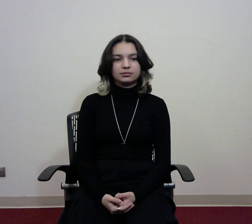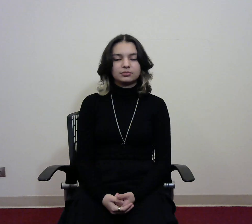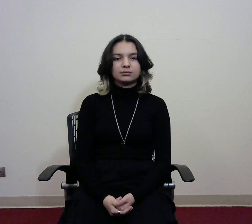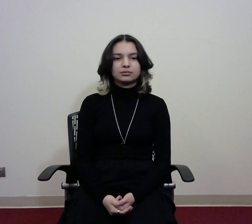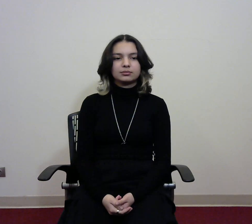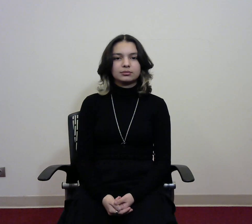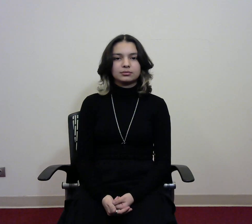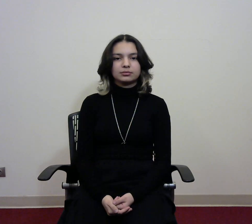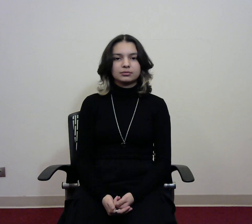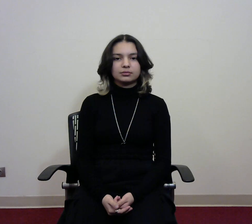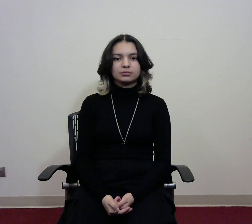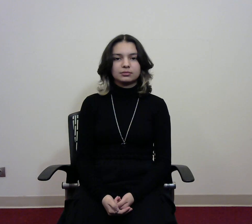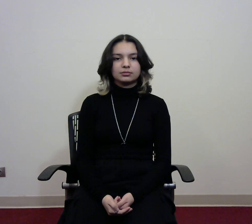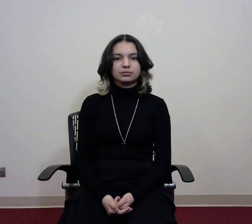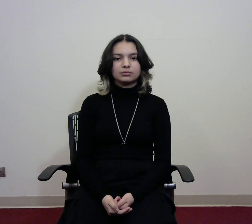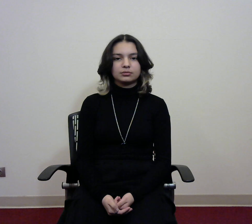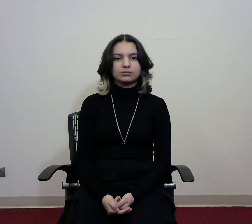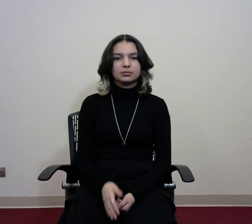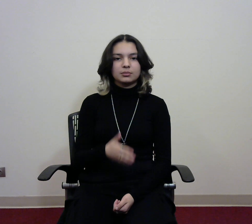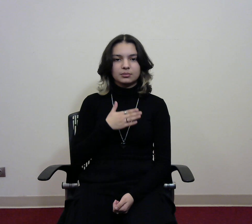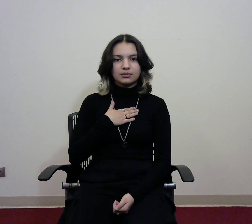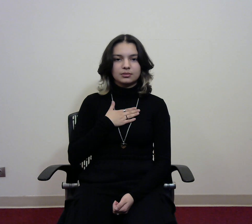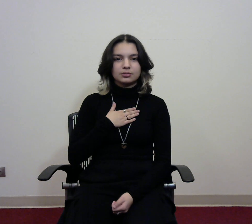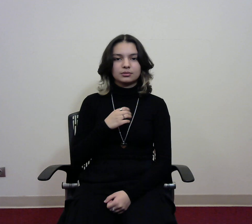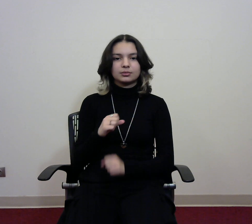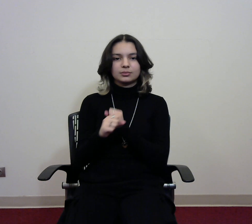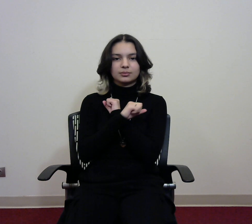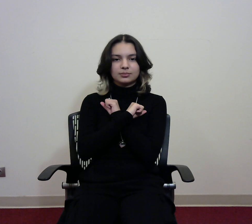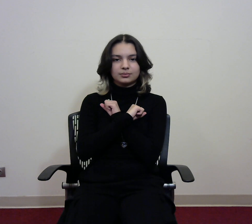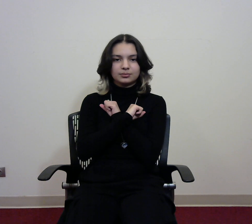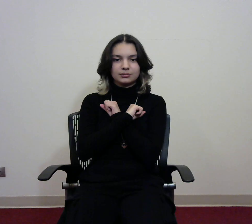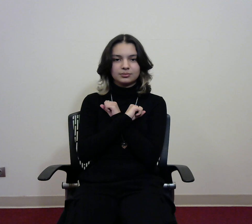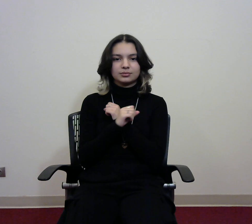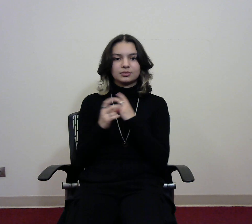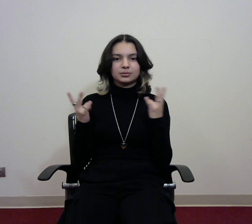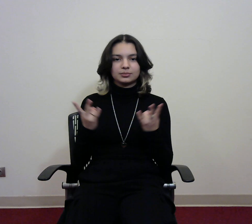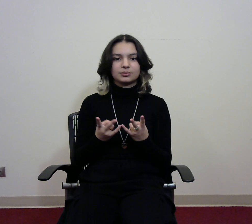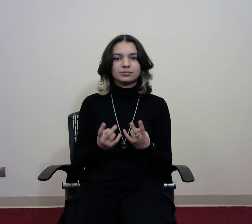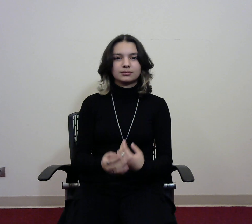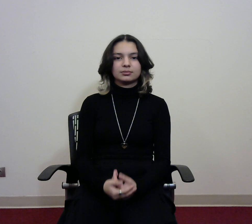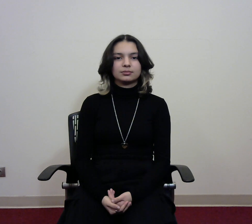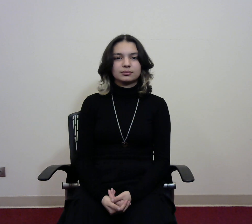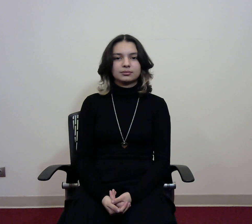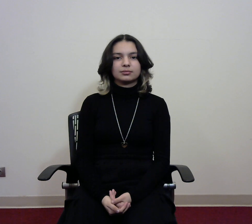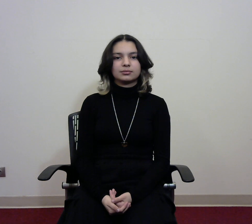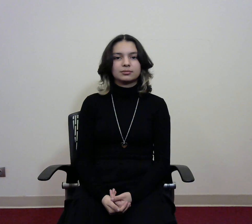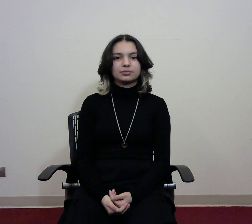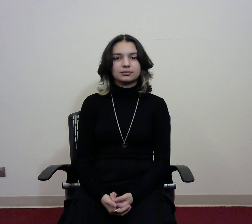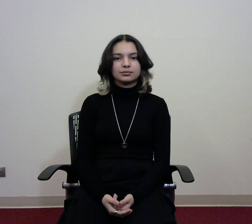Mənə istirahət etmək lazımdır